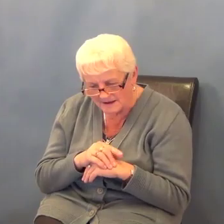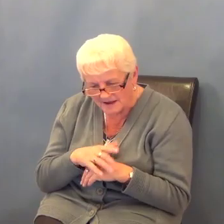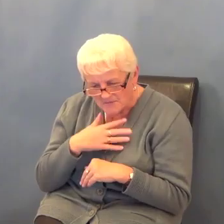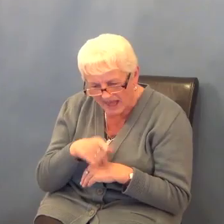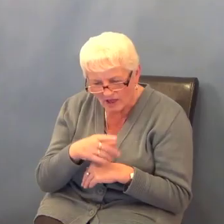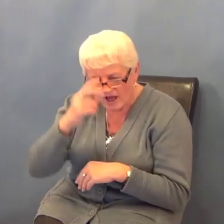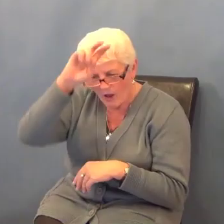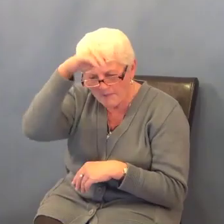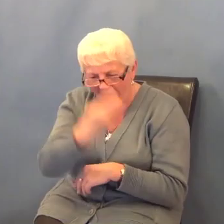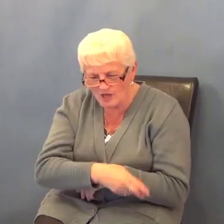Pies spadł.